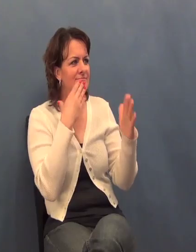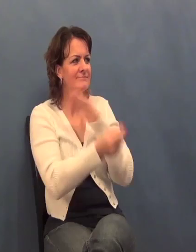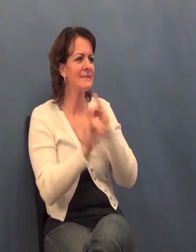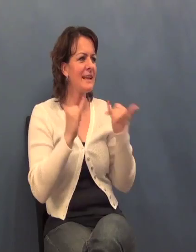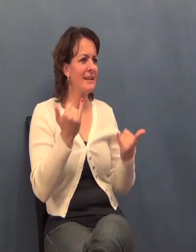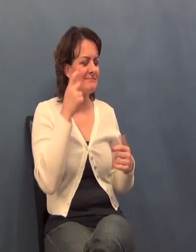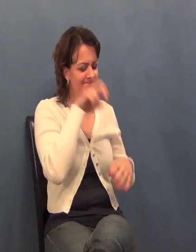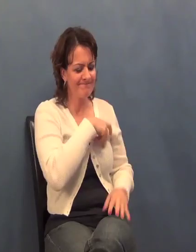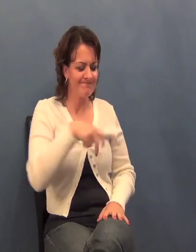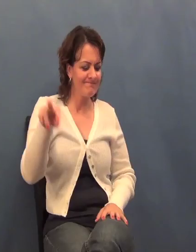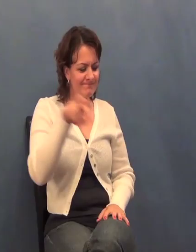Myśli, chodzi, chodzi i wpada na pomysł.